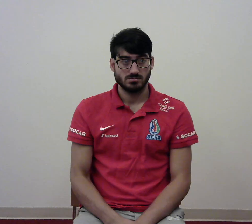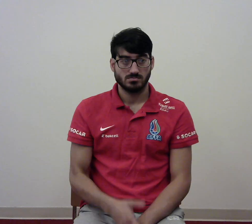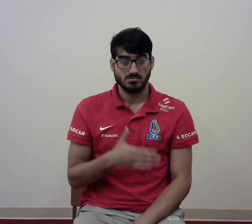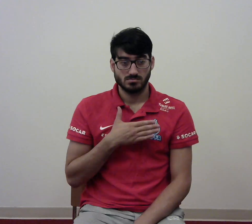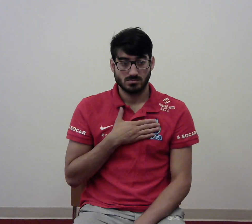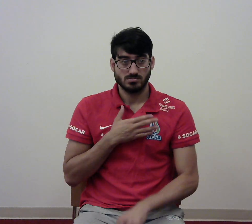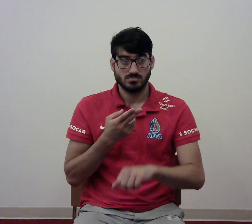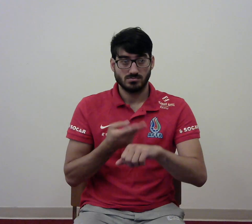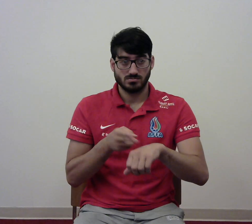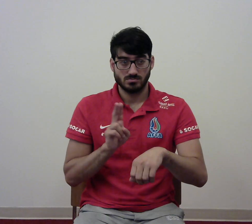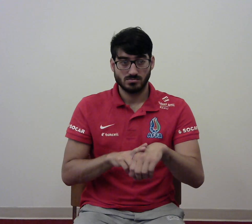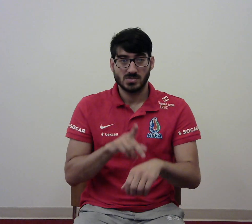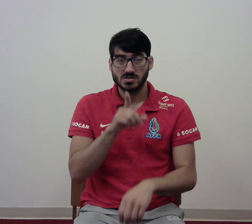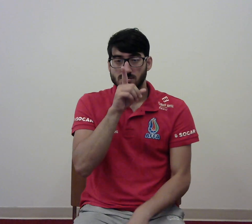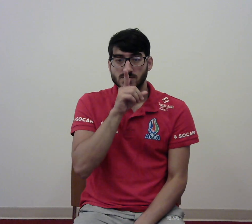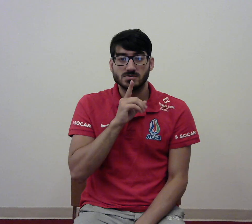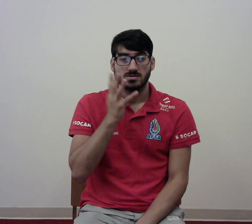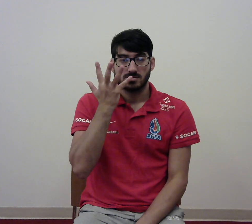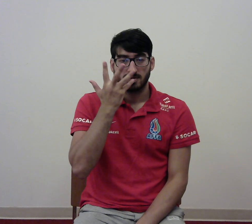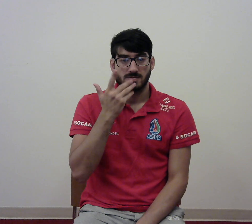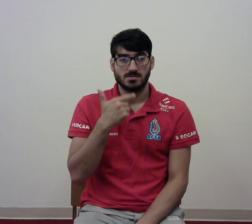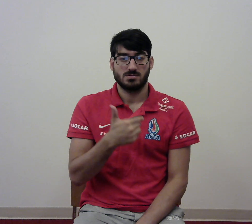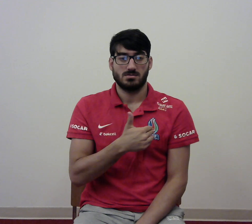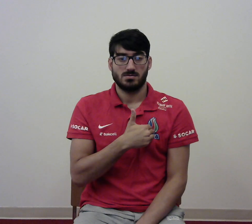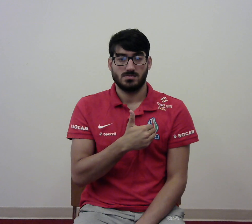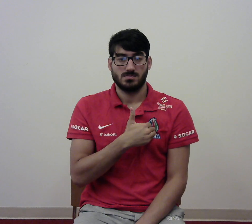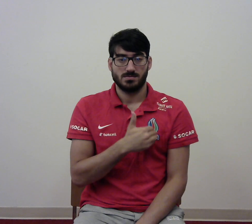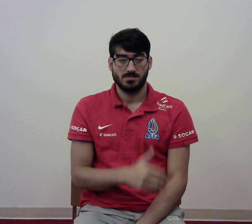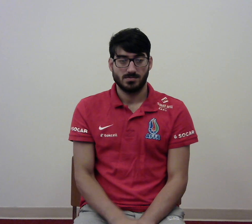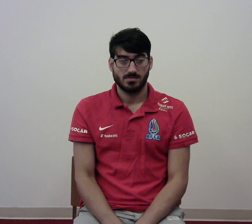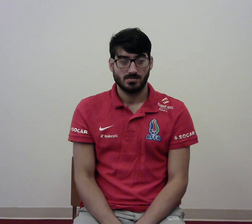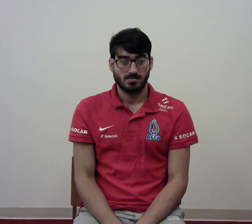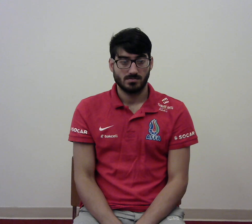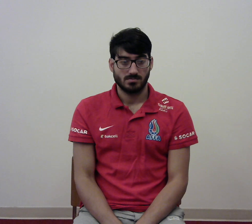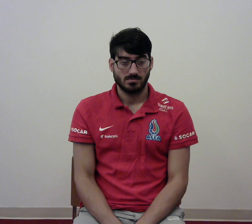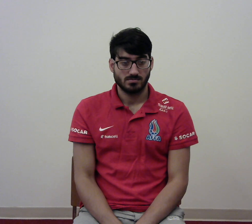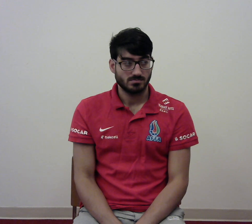Mən bunun göy rəngdə olanını istəyirəm